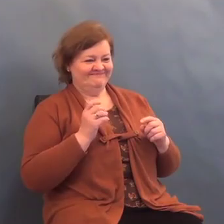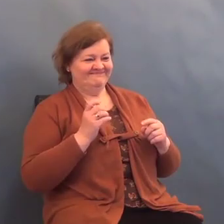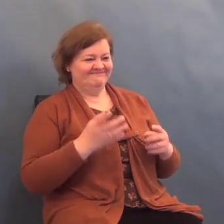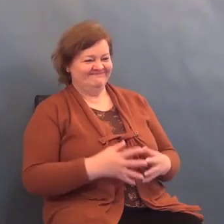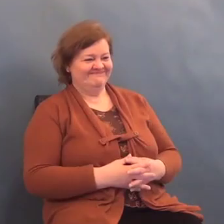Tak.